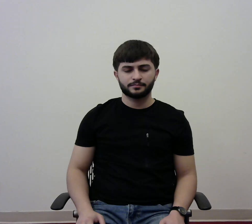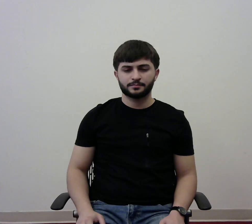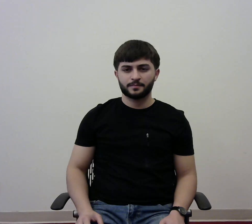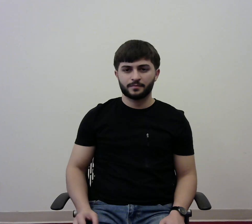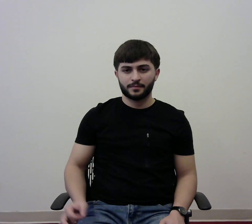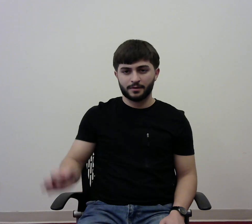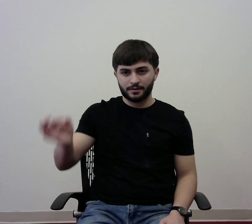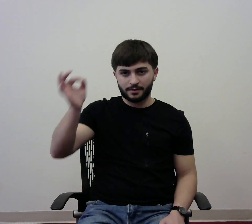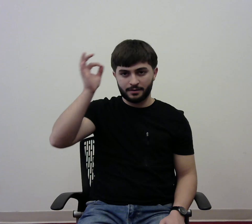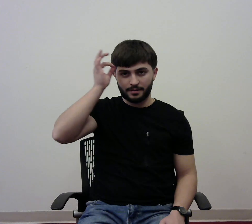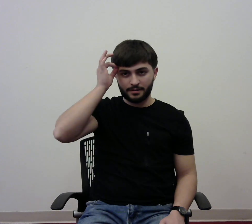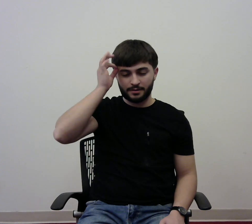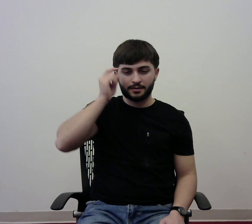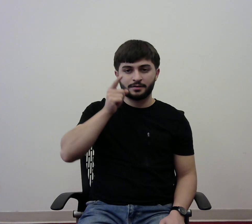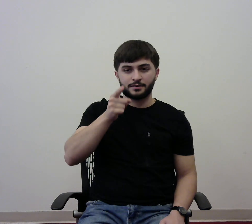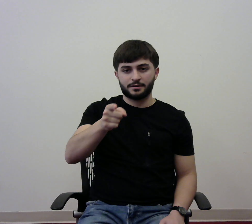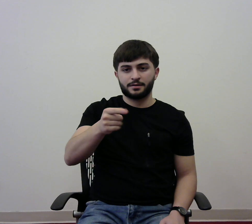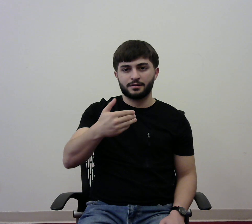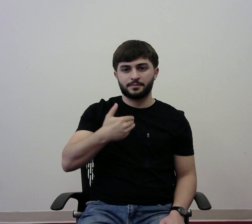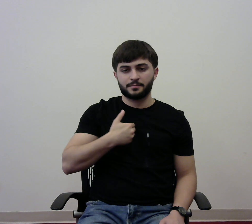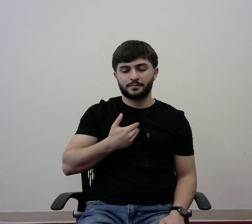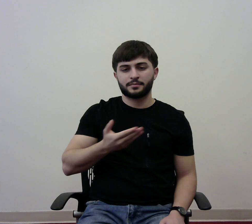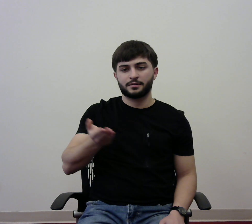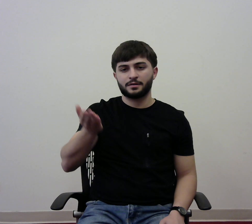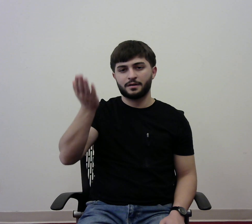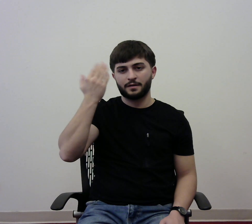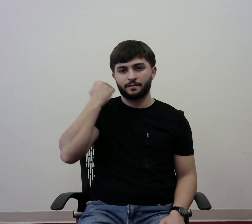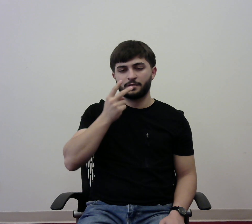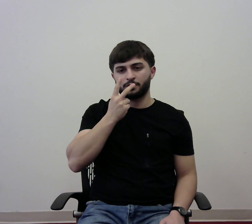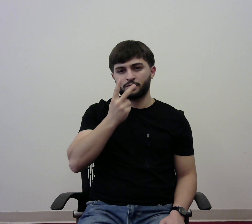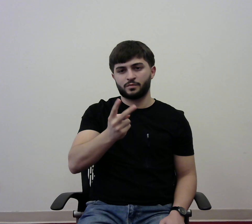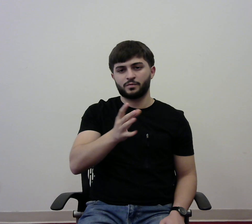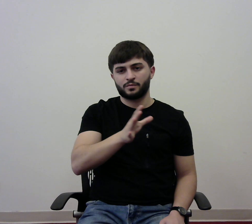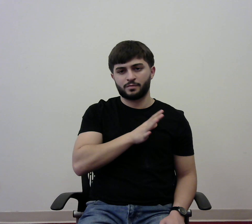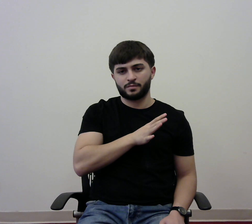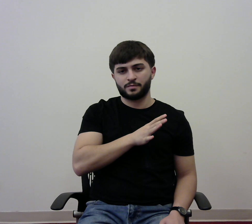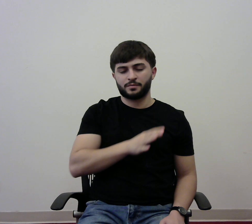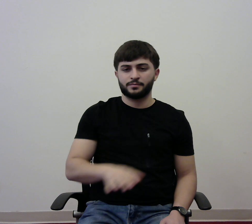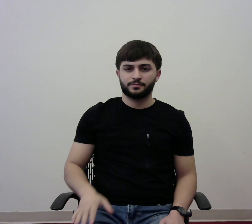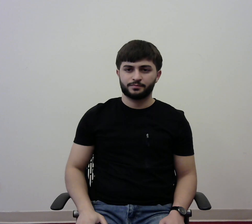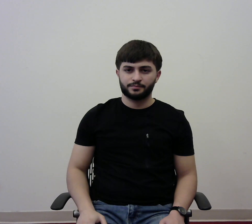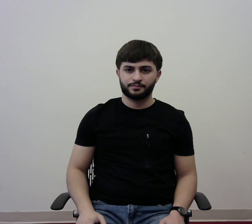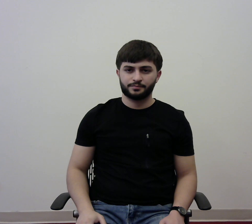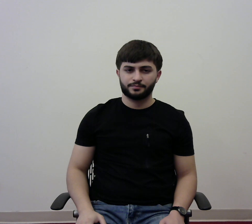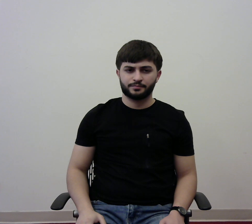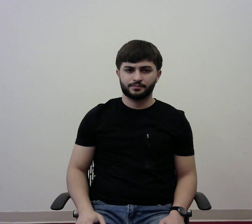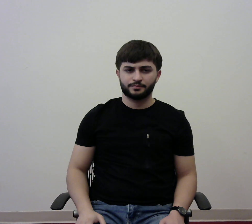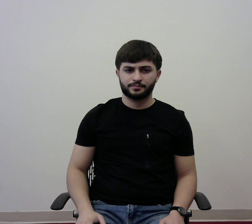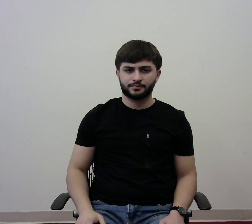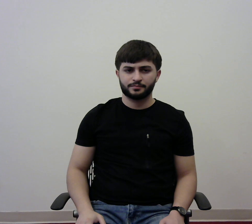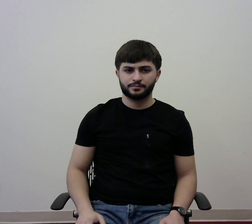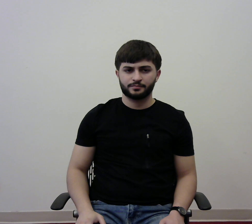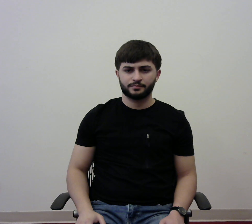Xatırladım, səni mən əvvəl də görmüşəm